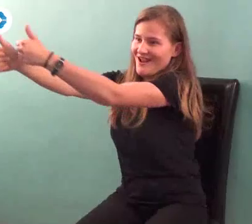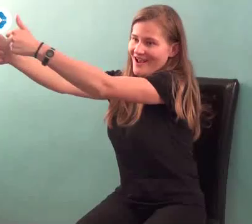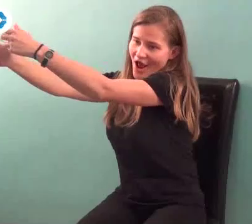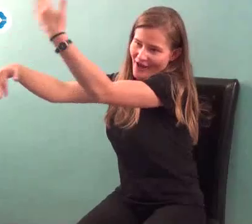Koniec.